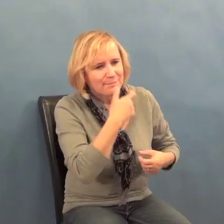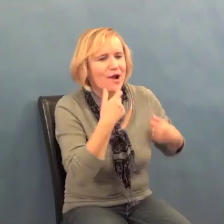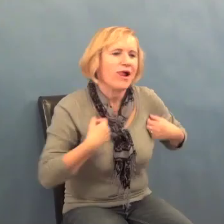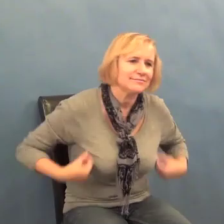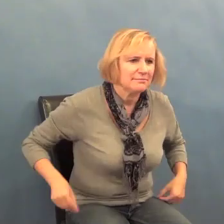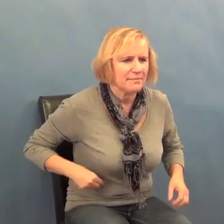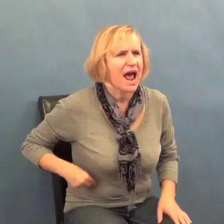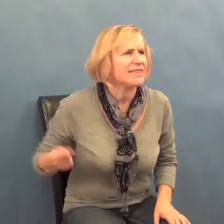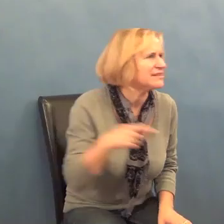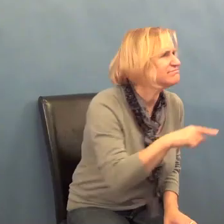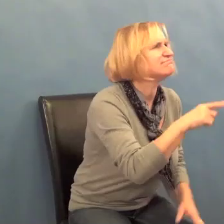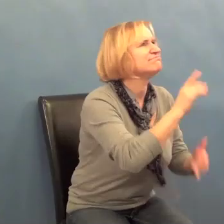Przychodzi pani i widzi rozbitą szybę.